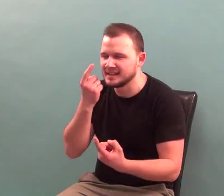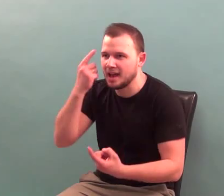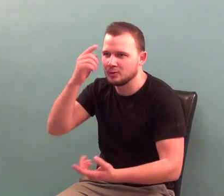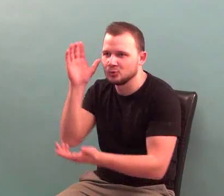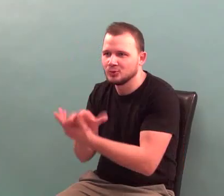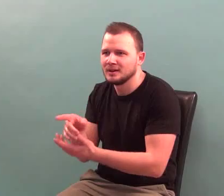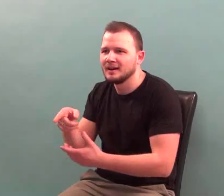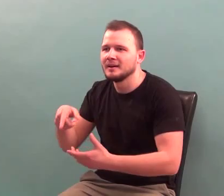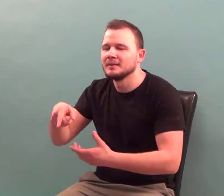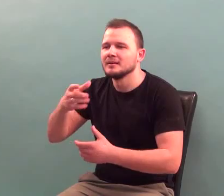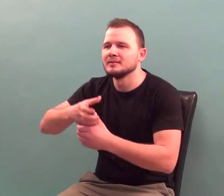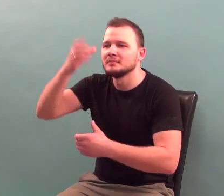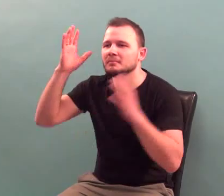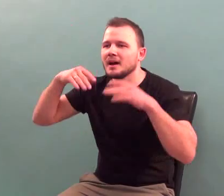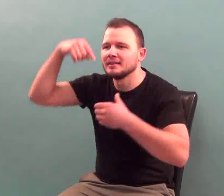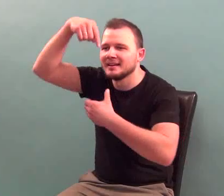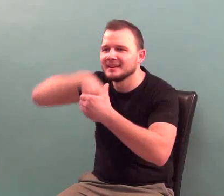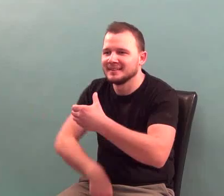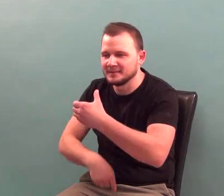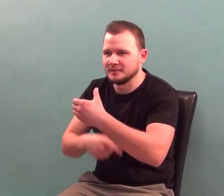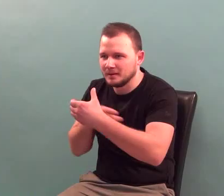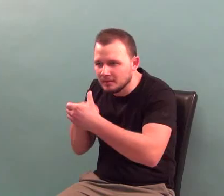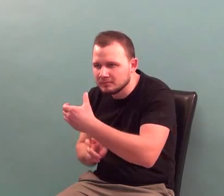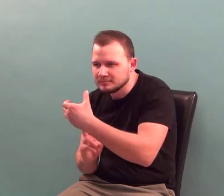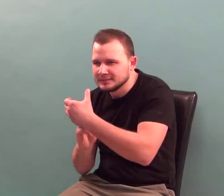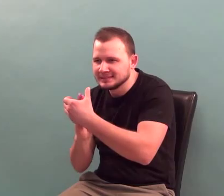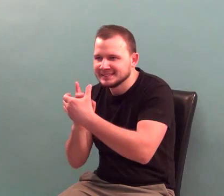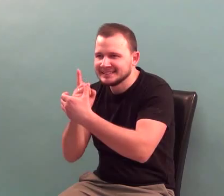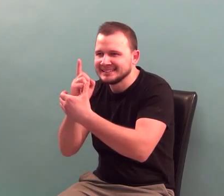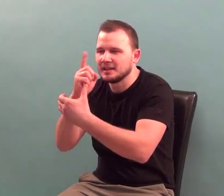Wpada na pomysł, żeby wejść do rury, którą płynie deszczówka i tak się wspiąć.